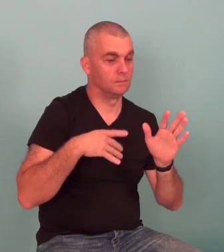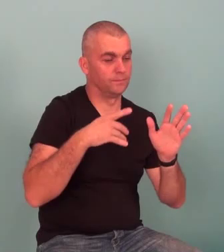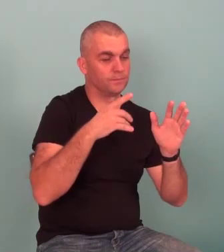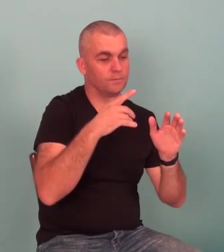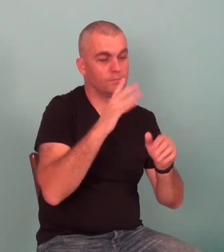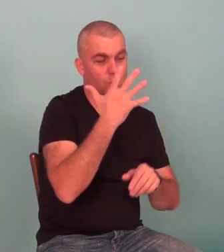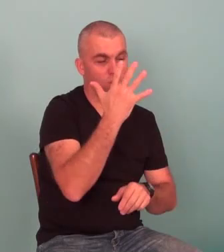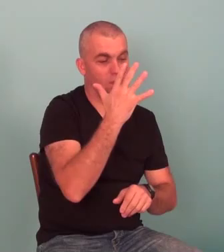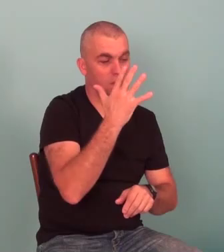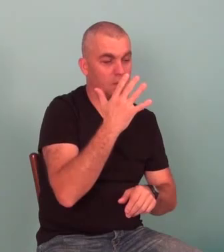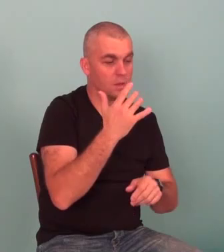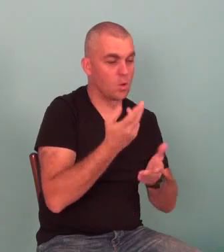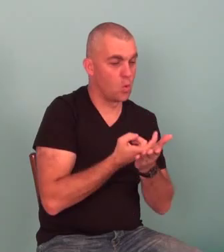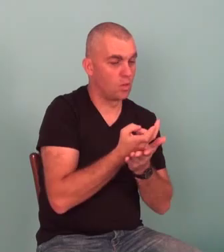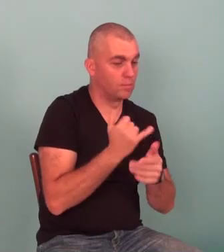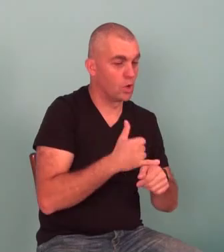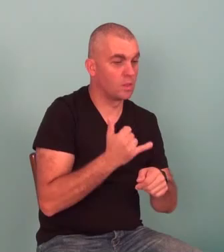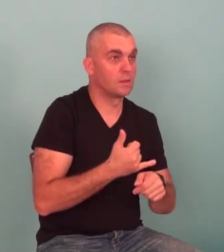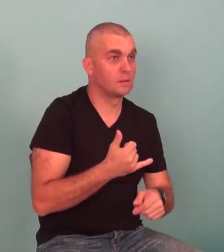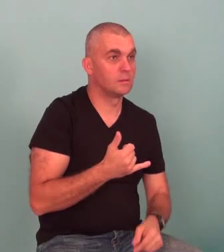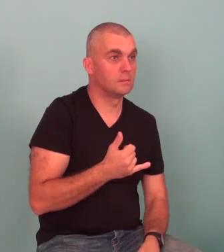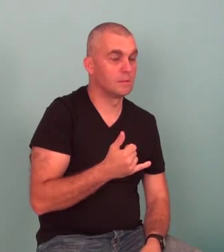Piątego lutego, w piątek.